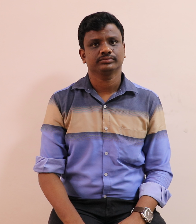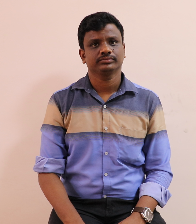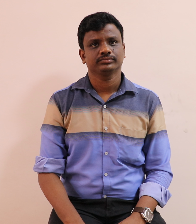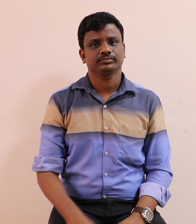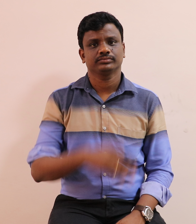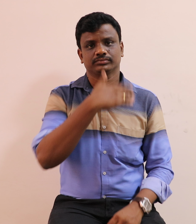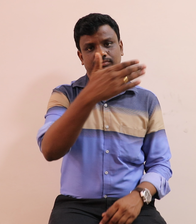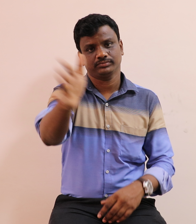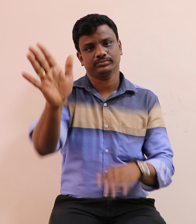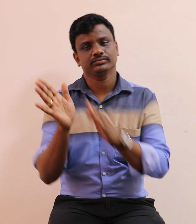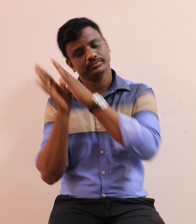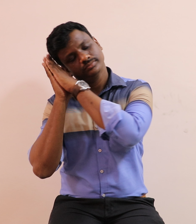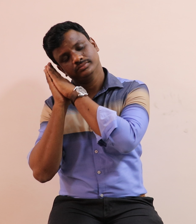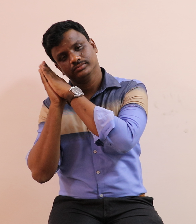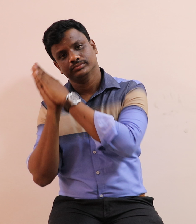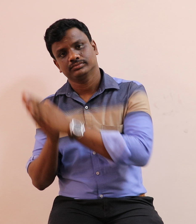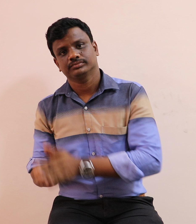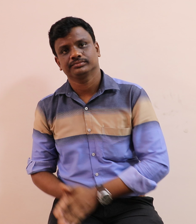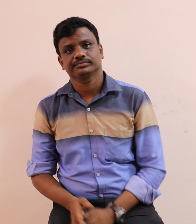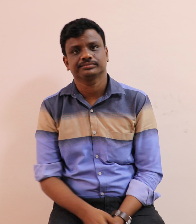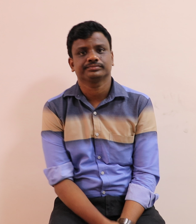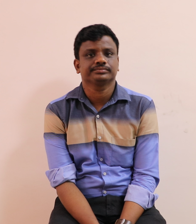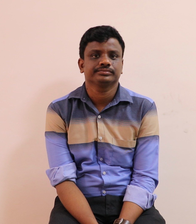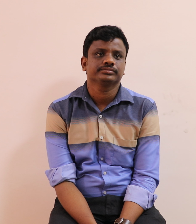go and sleep